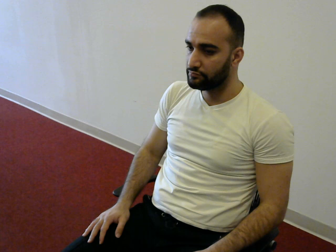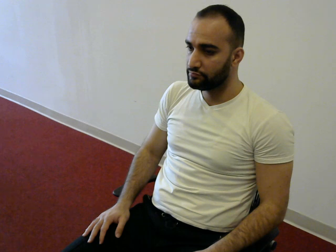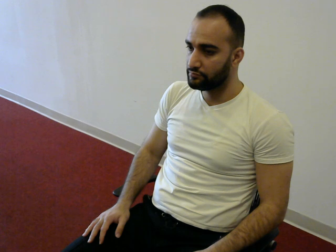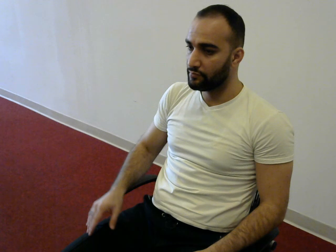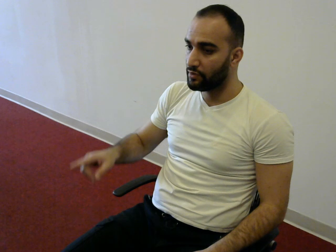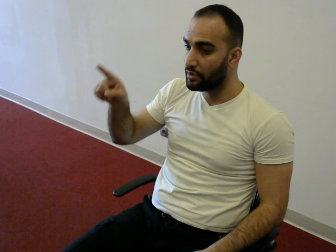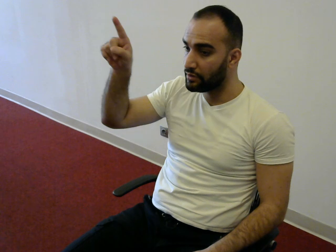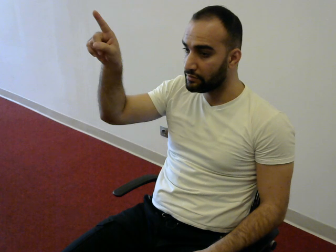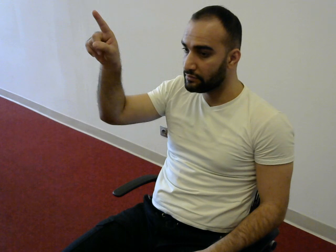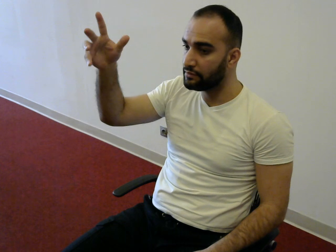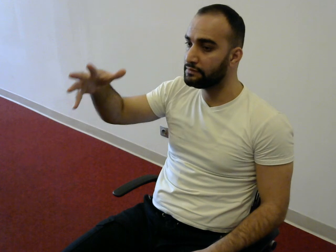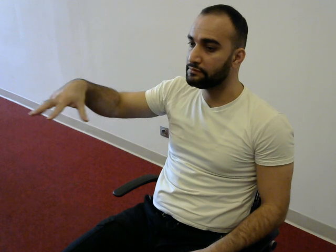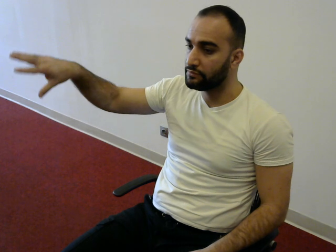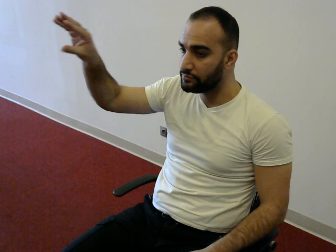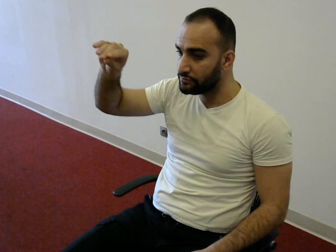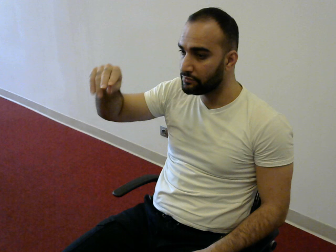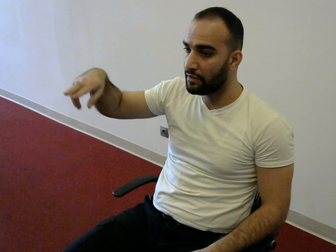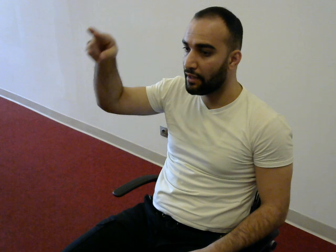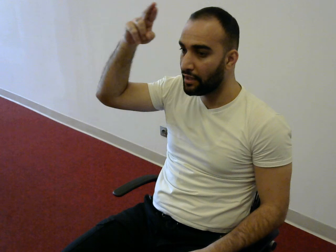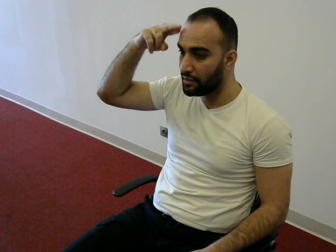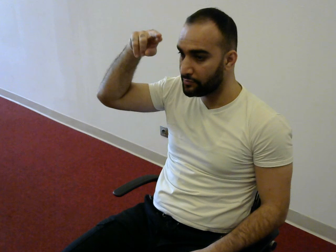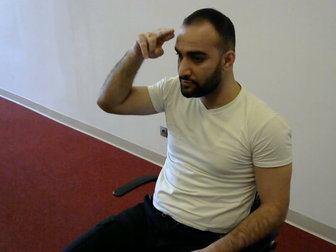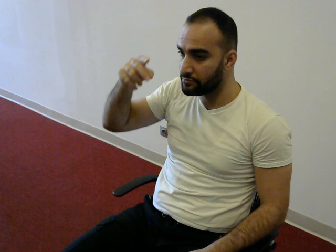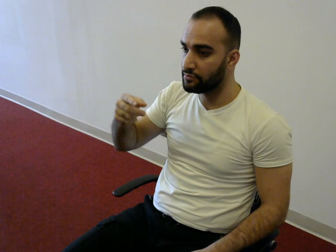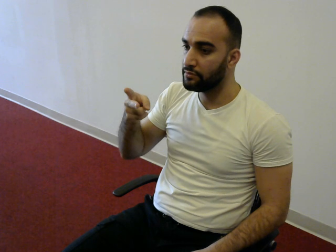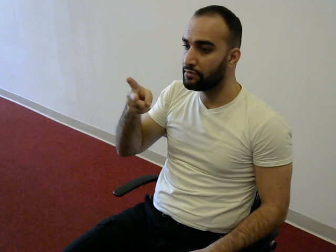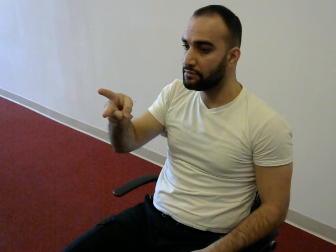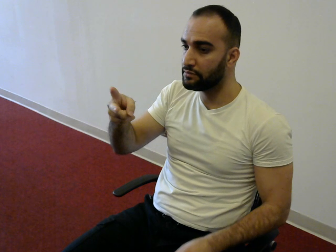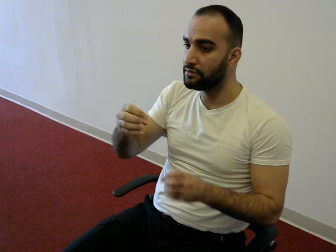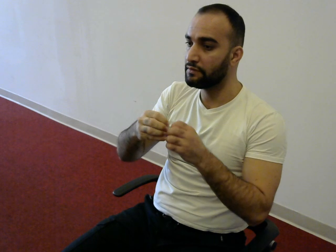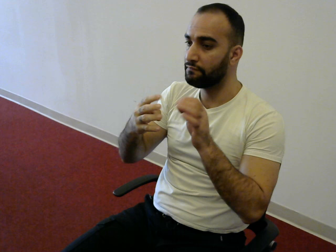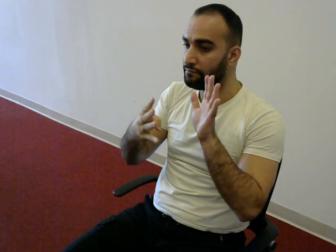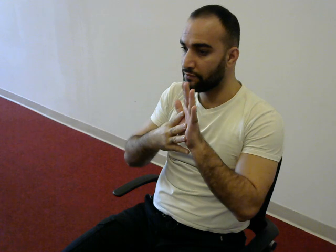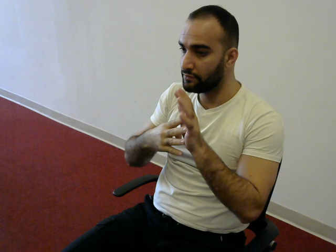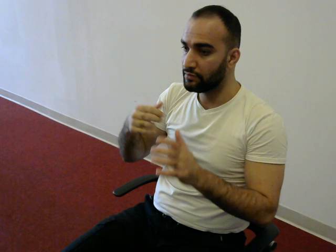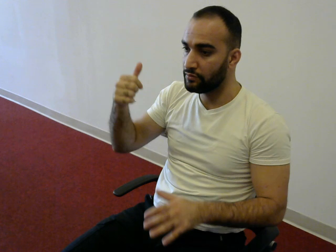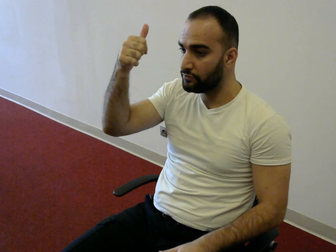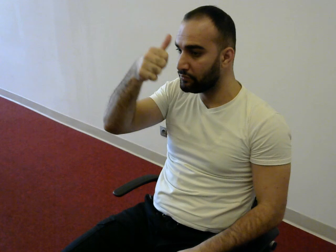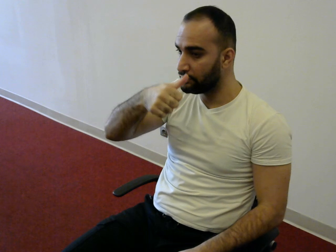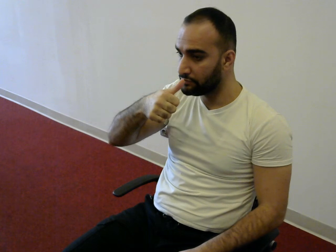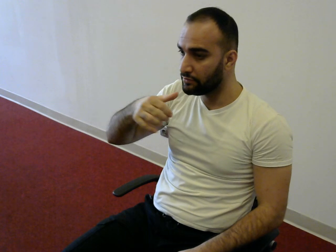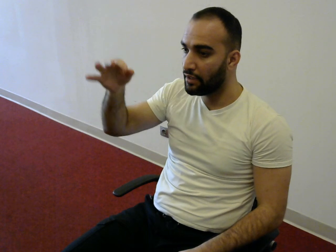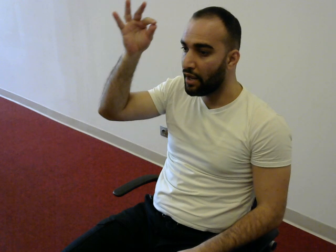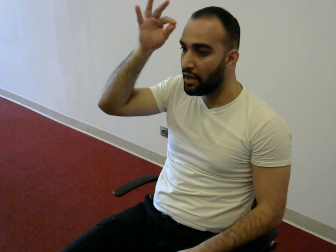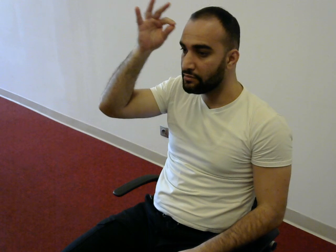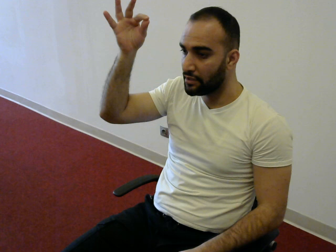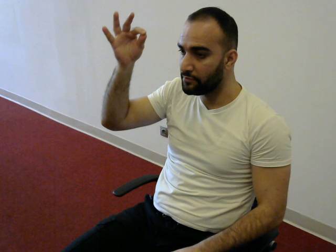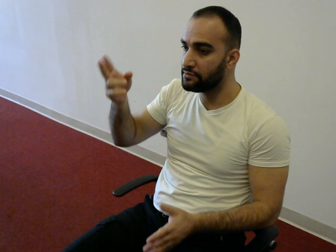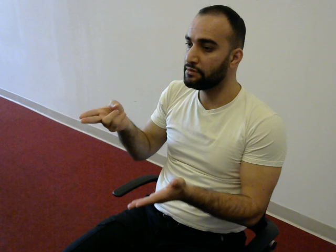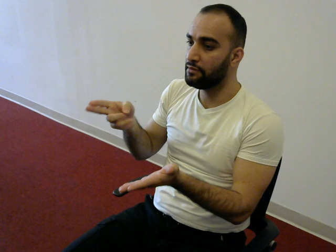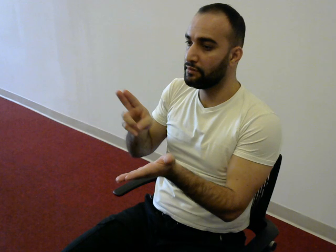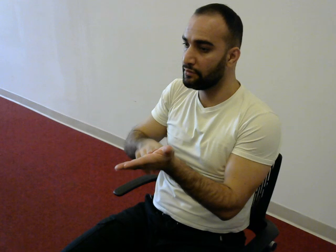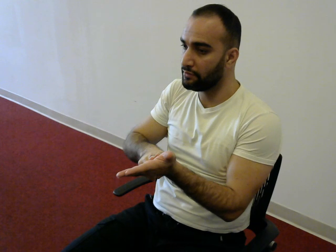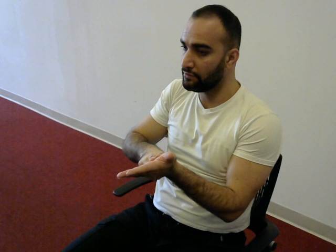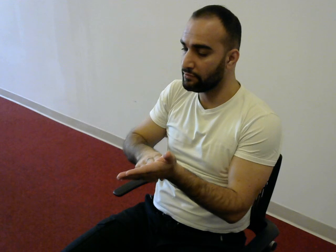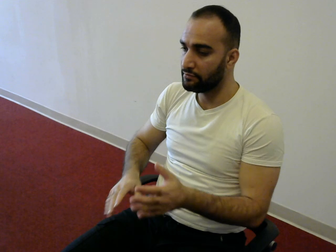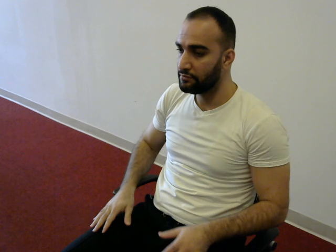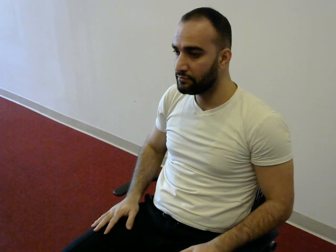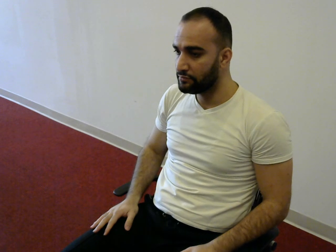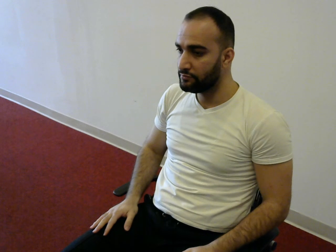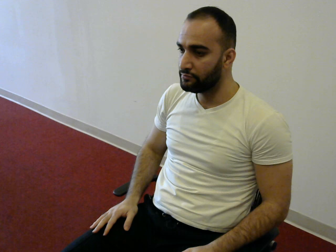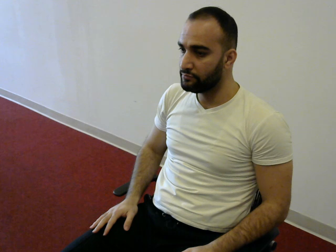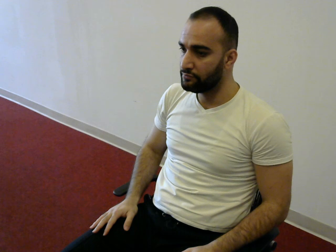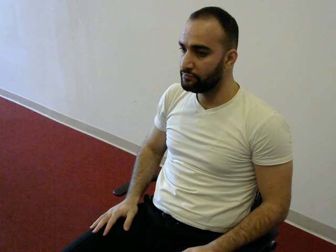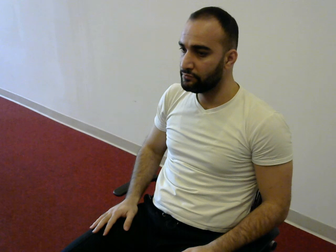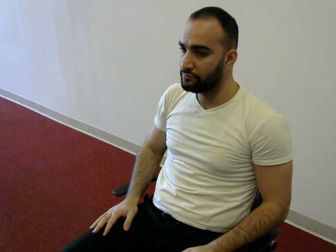Onların əmisi 2019-cu ildə Almaniyaya köçüb